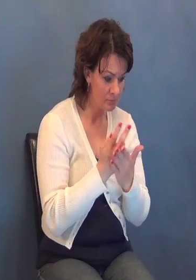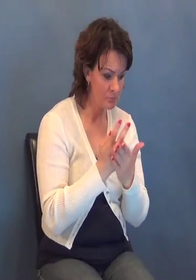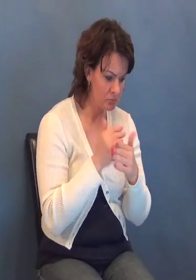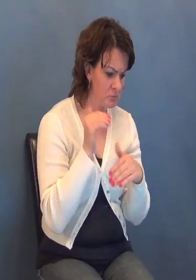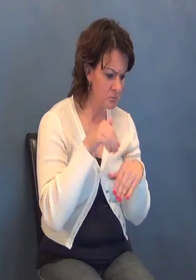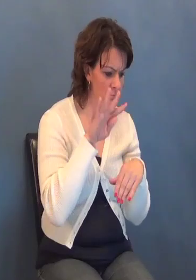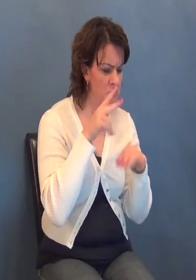Tak, w lutym.